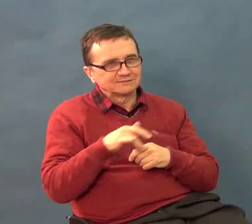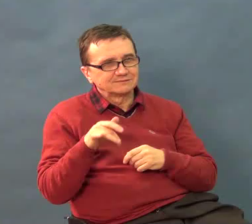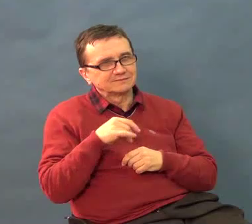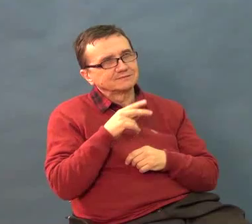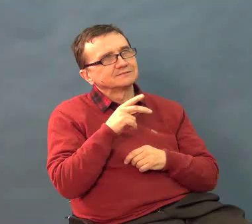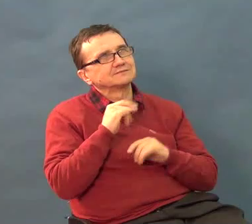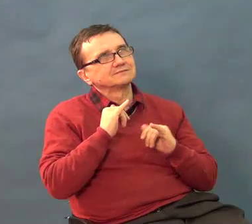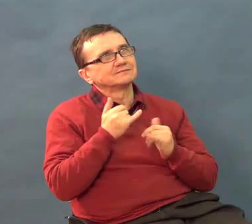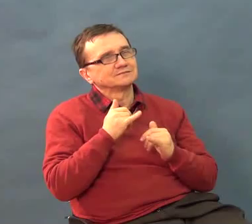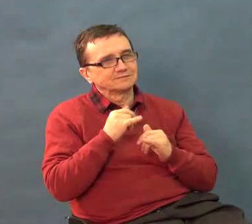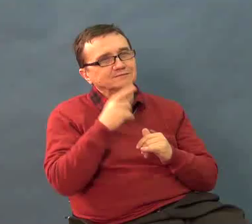Patrzy na górę i myśli jak...